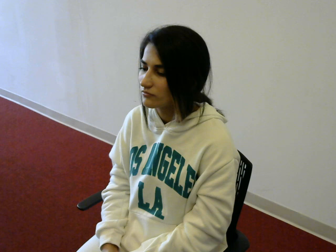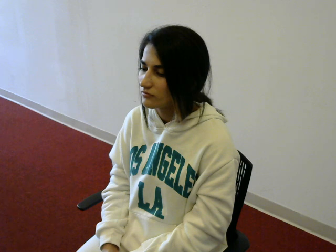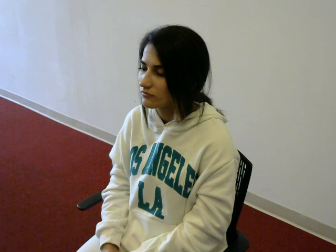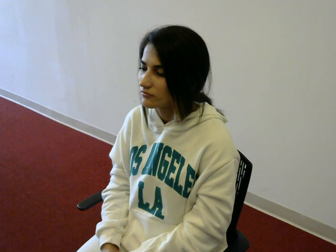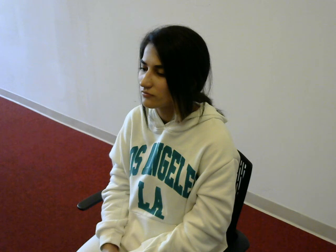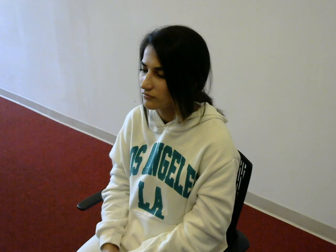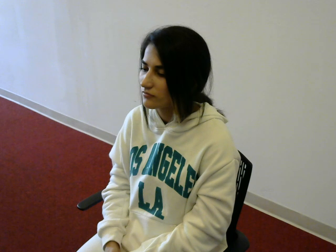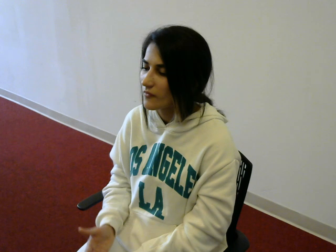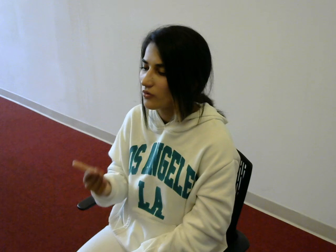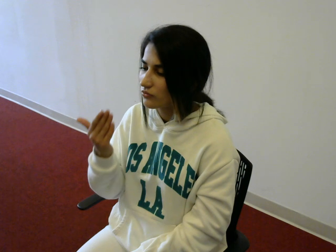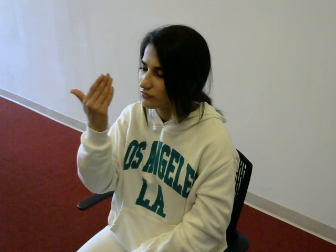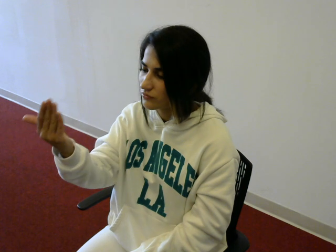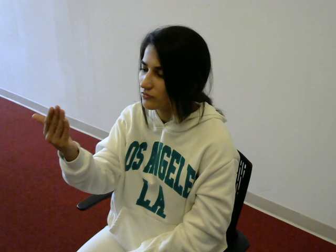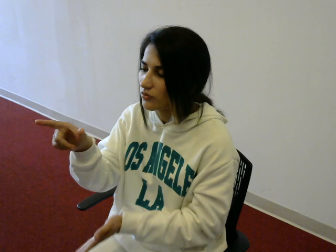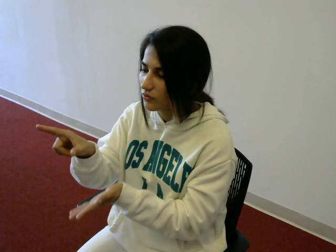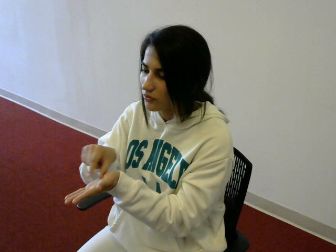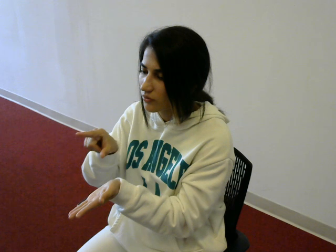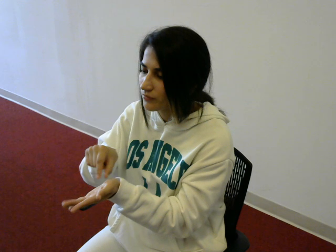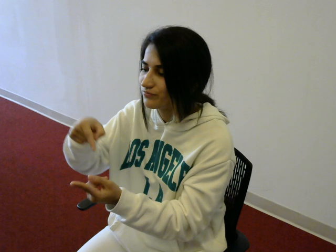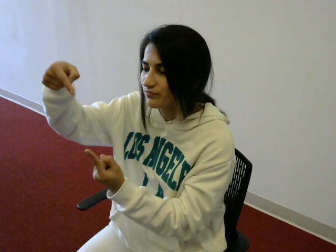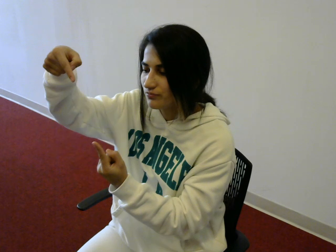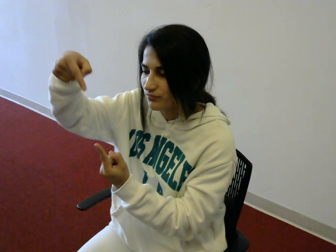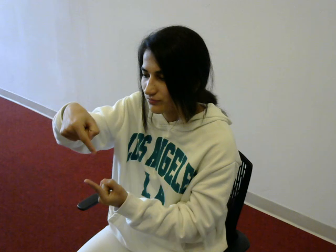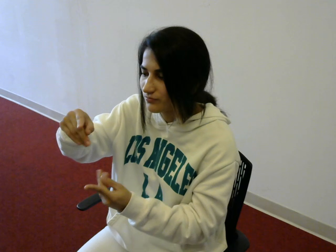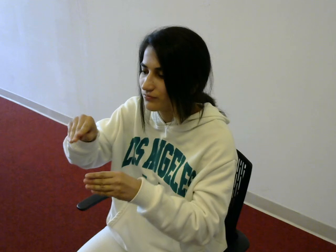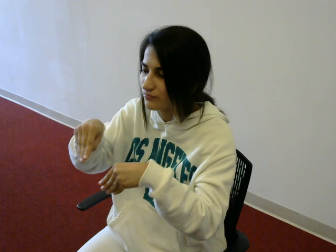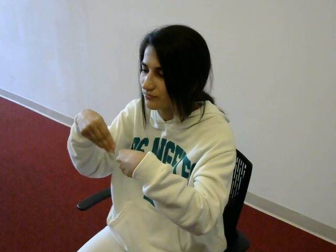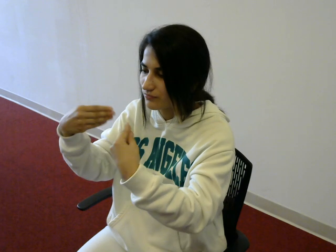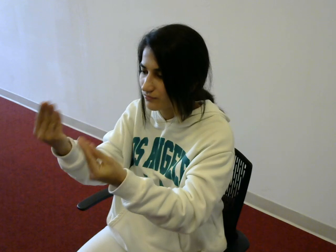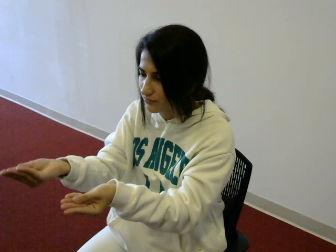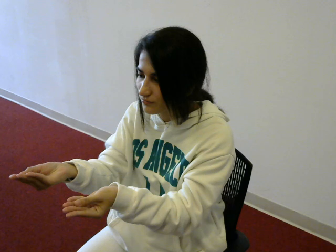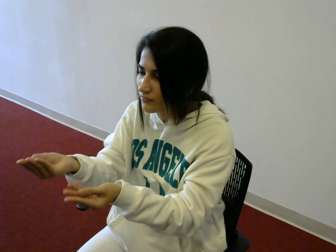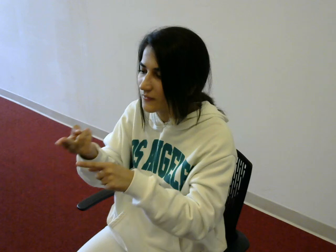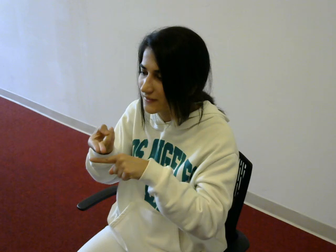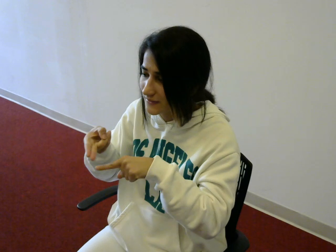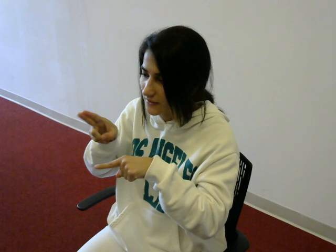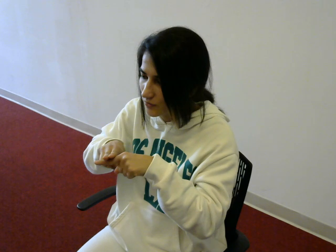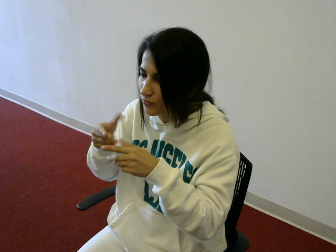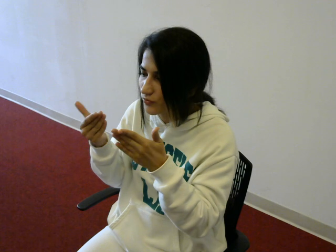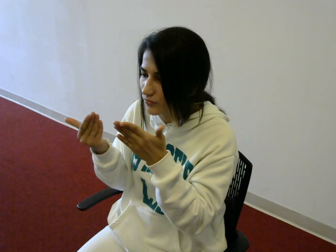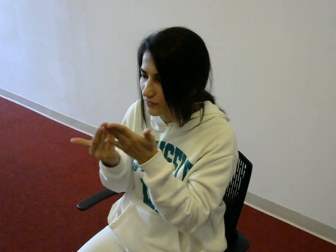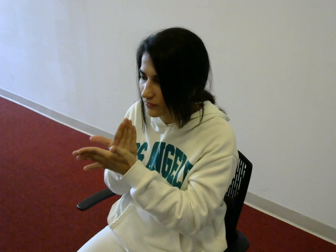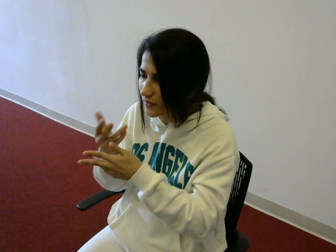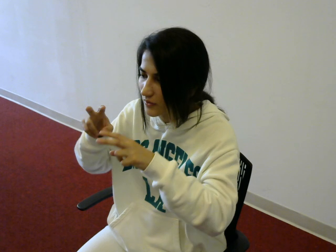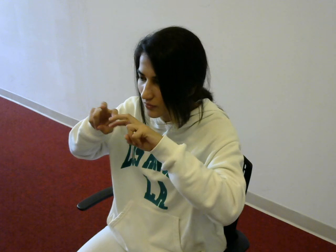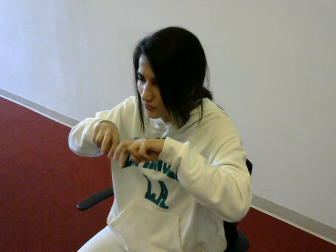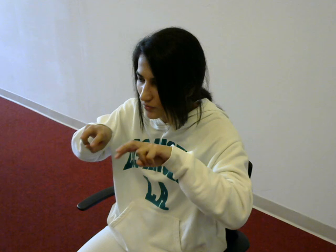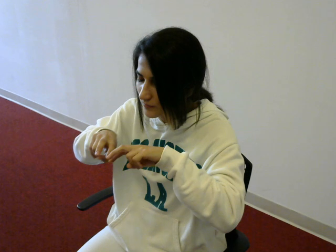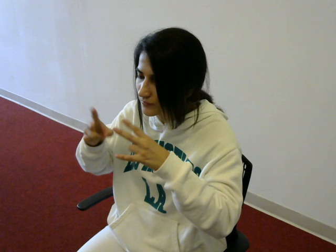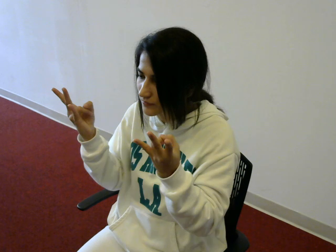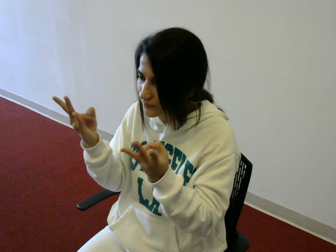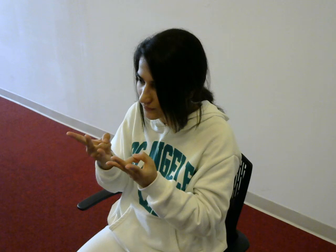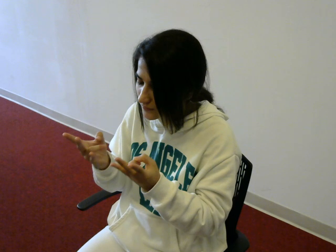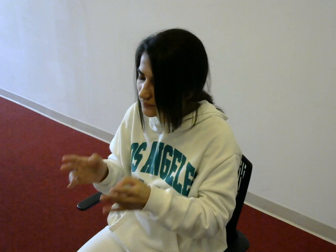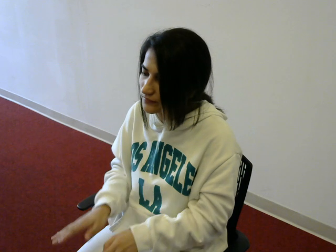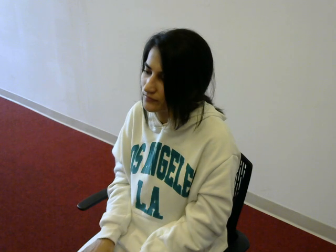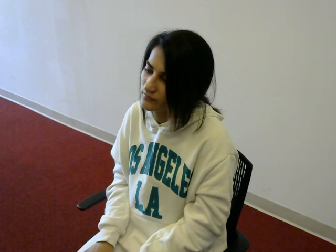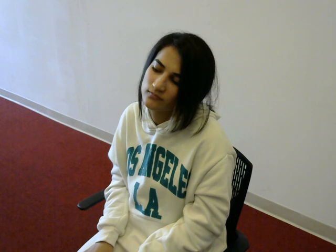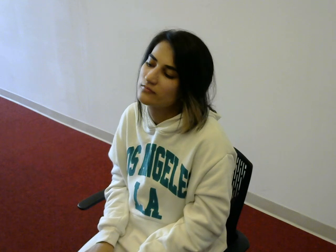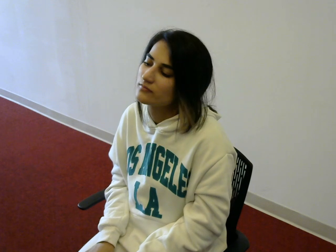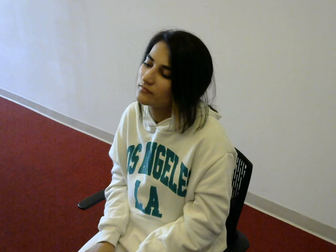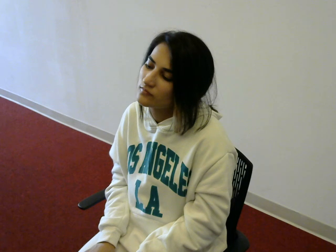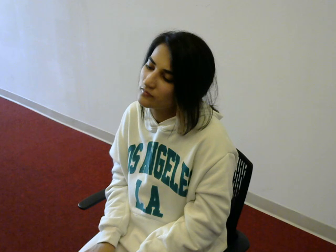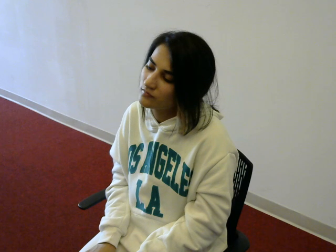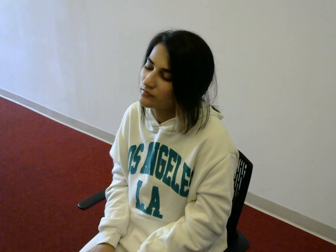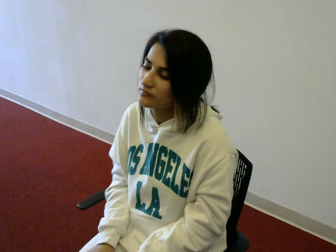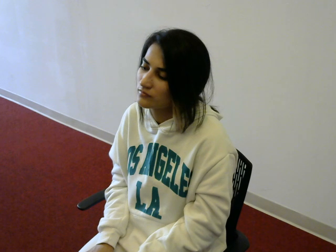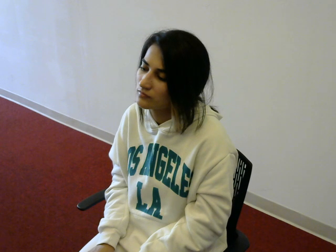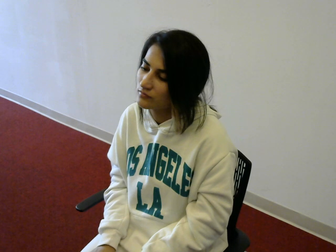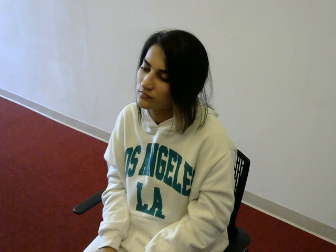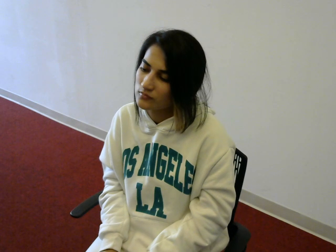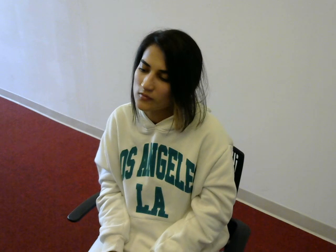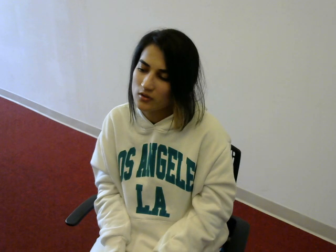Sizə pensiya təyin olunması üçün yenidən müayinə olunmalısınız